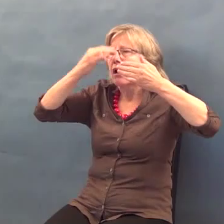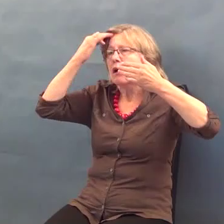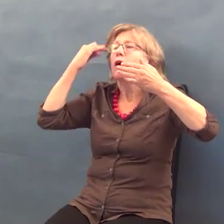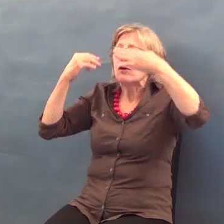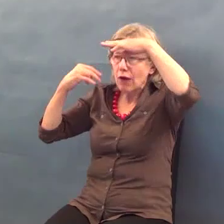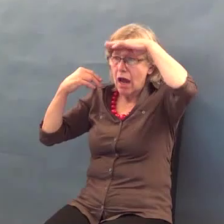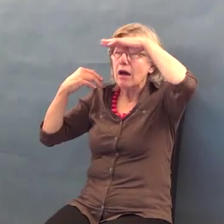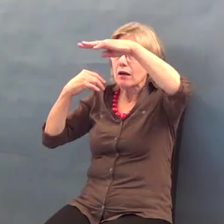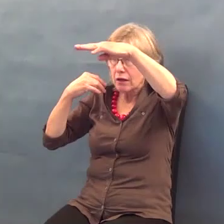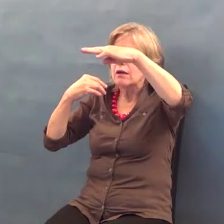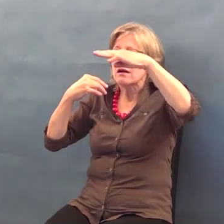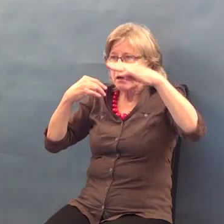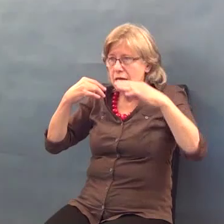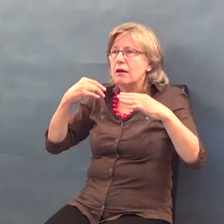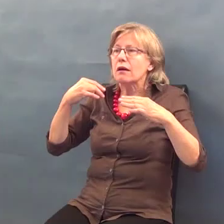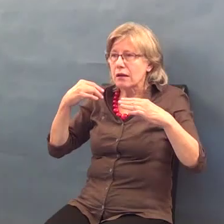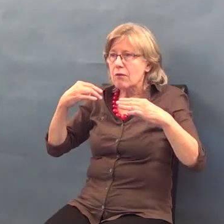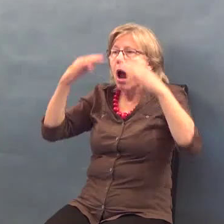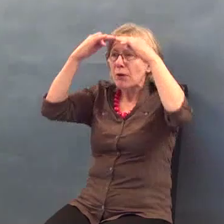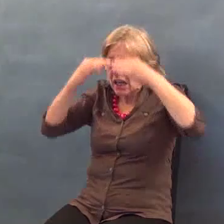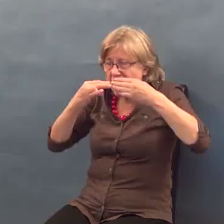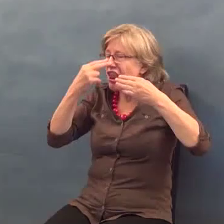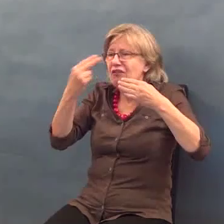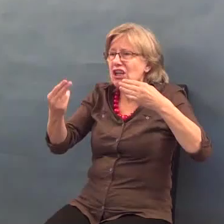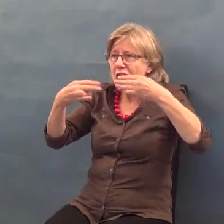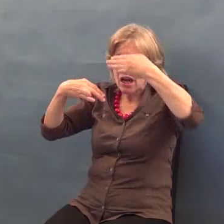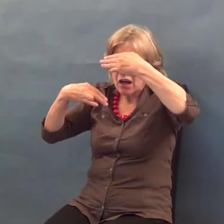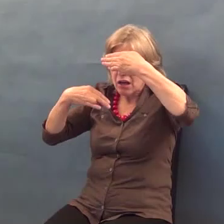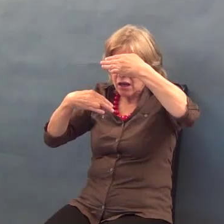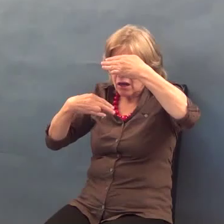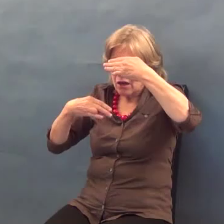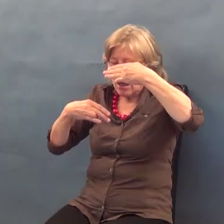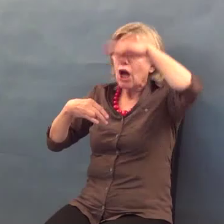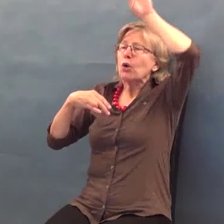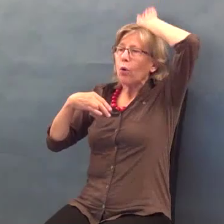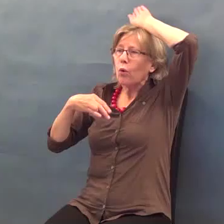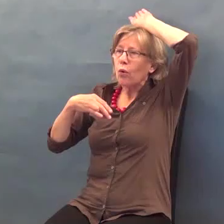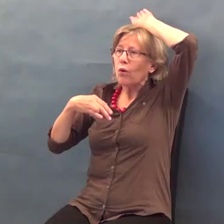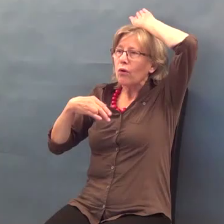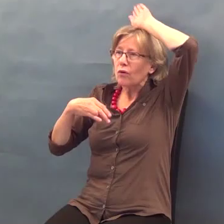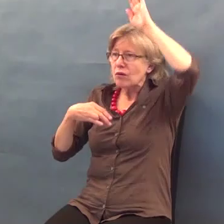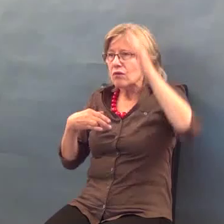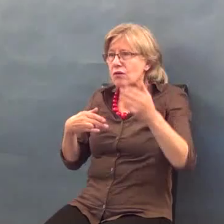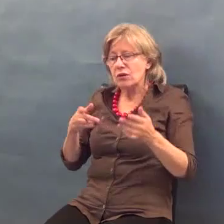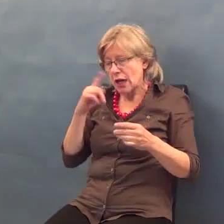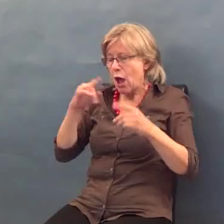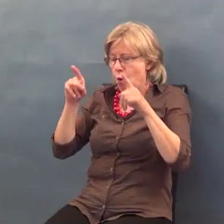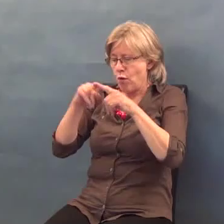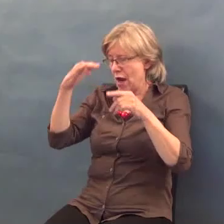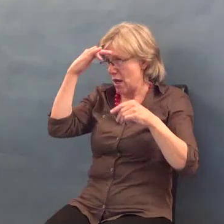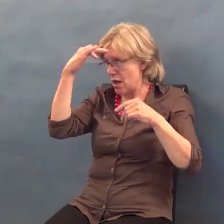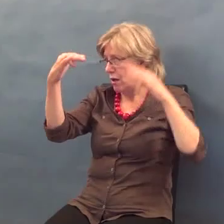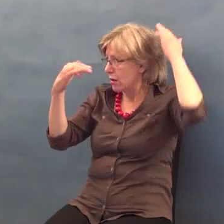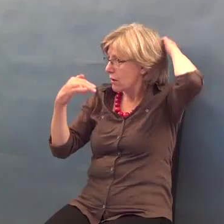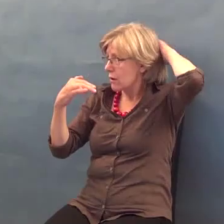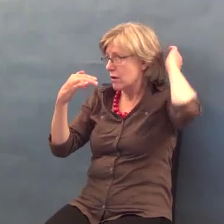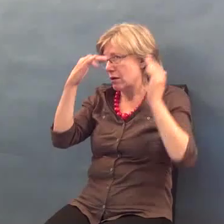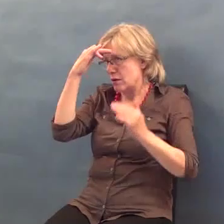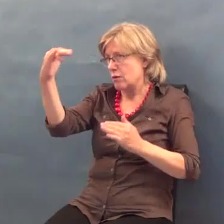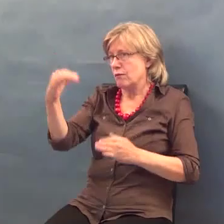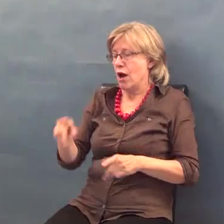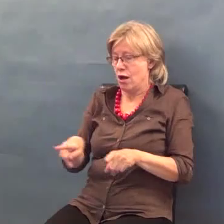Kask musi być założony równo, pośrodku czoła, bo jak będzie za nisko to nie będzie nic widać, a za wysoko do tyłu to też źle.